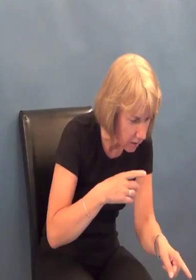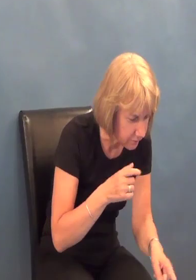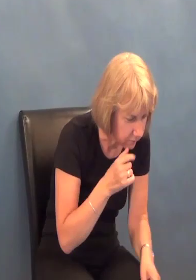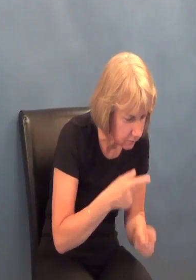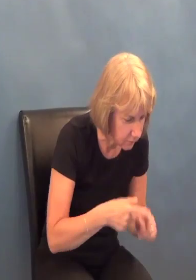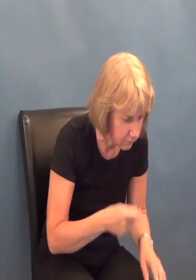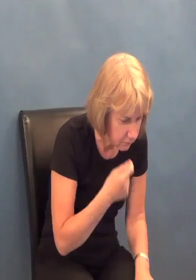Czwartek... Nie pasuje, nie mogę.